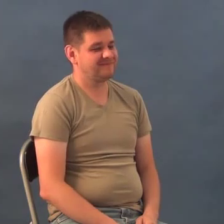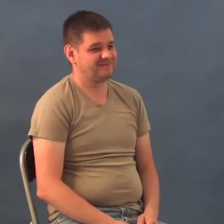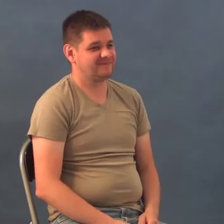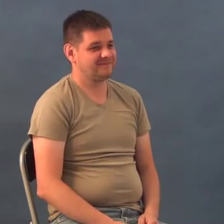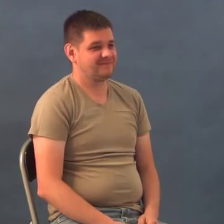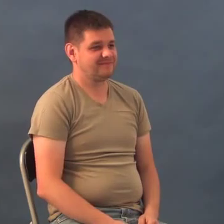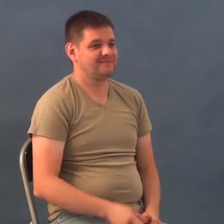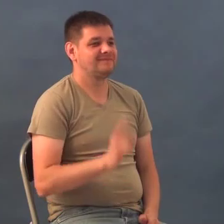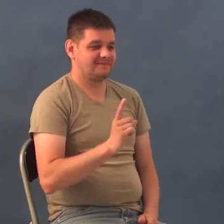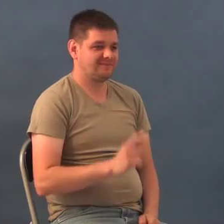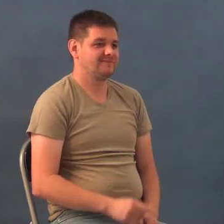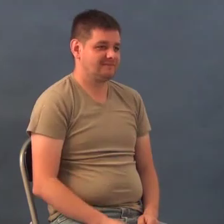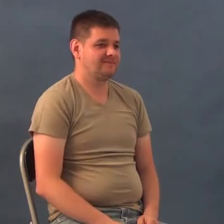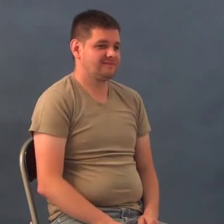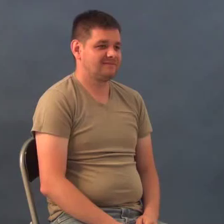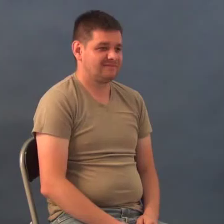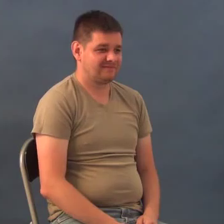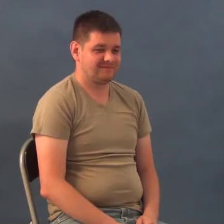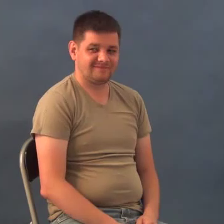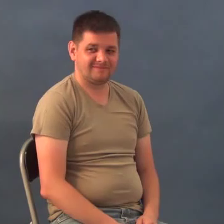Zakaz kąpania koni pod prysznicem.